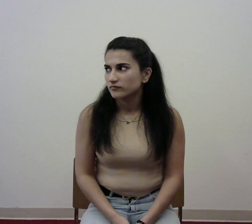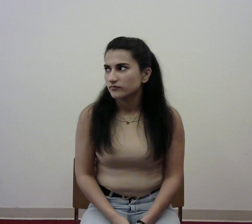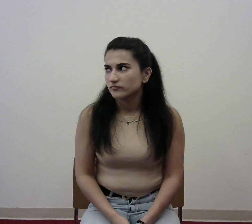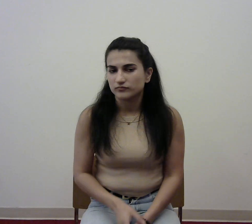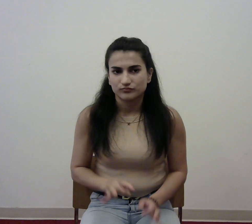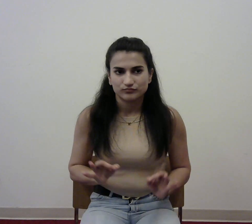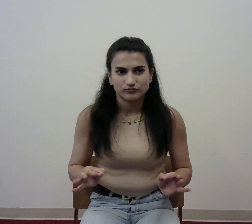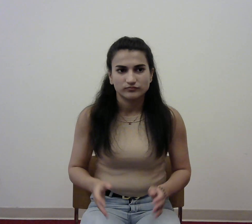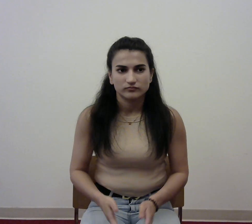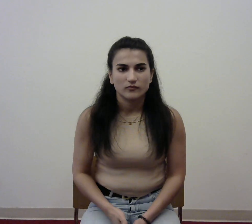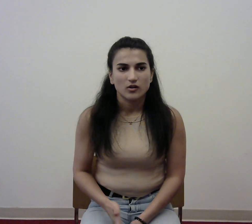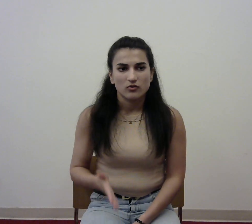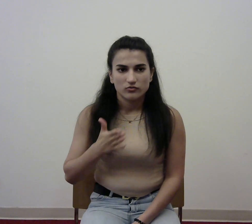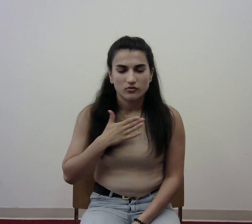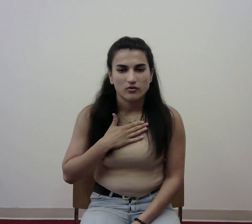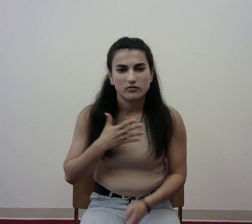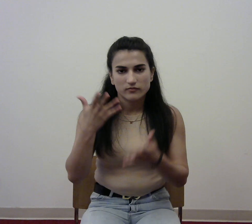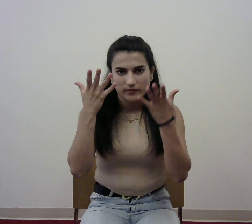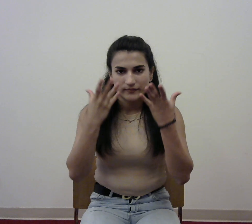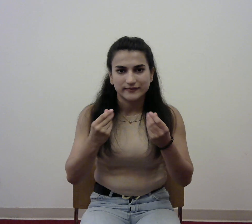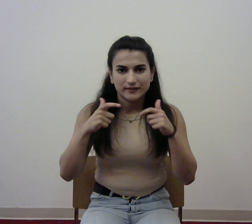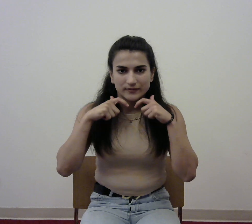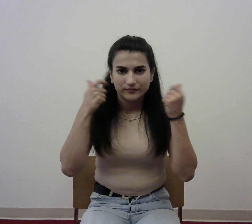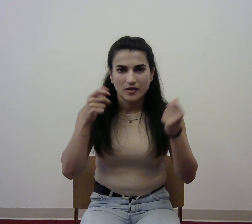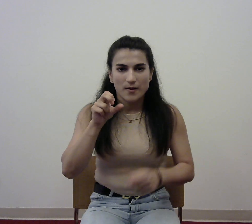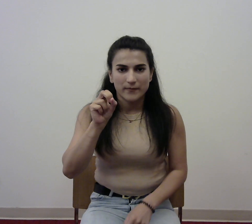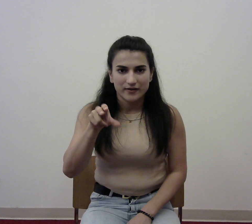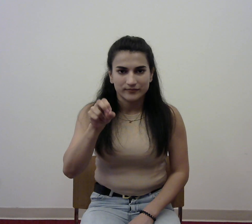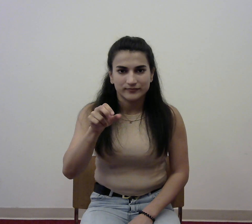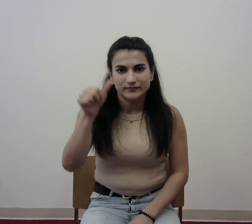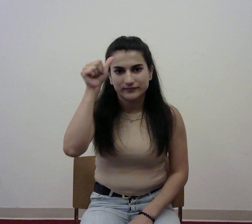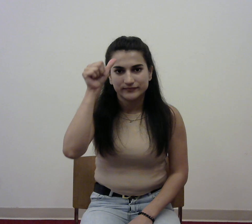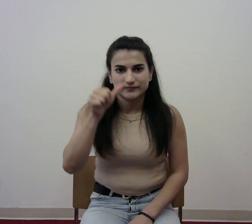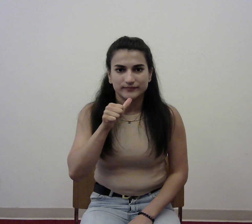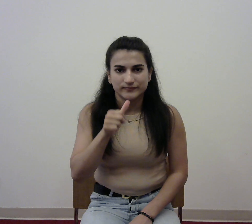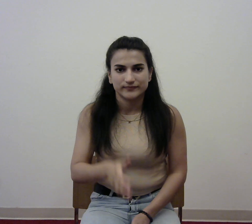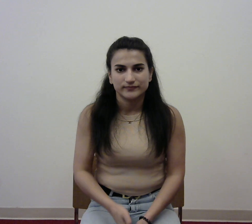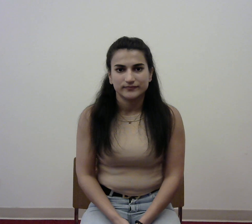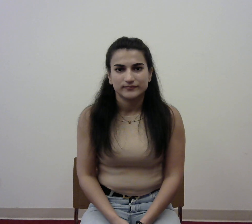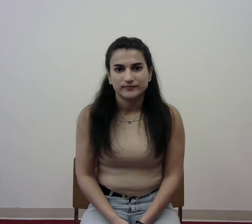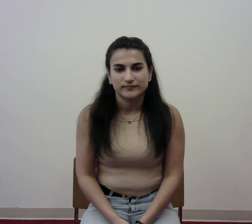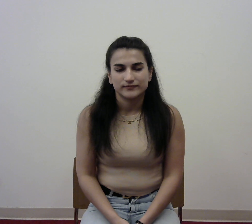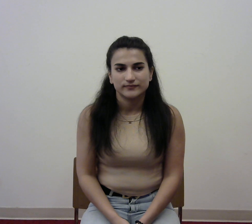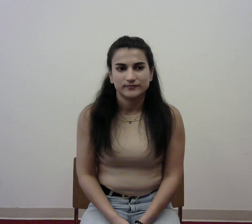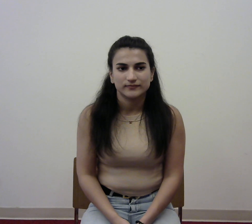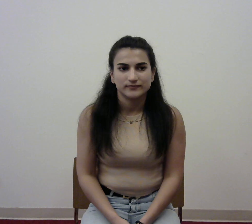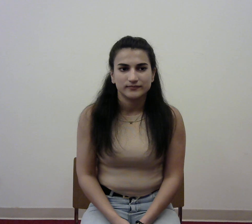Mənim ad günüm aprel ayındadır